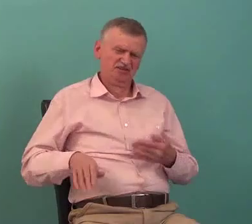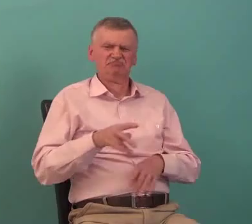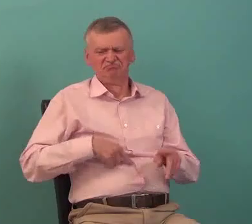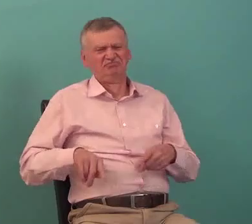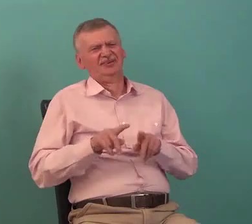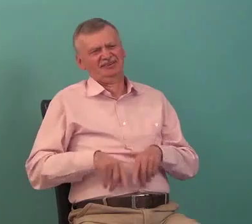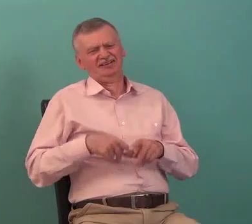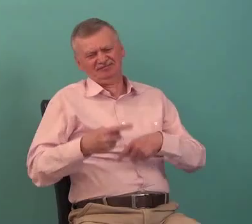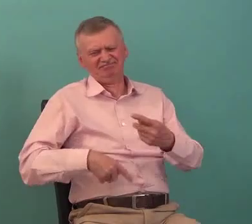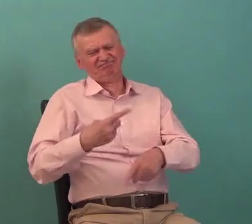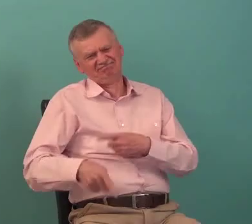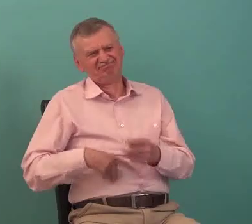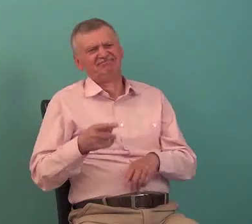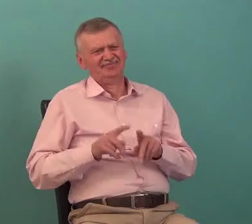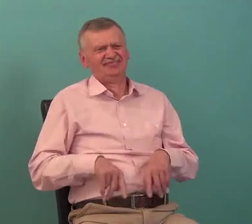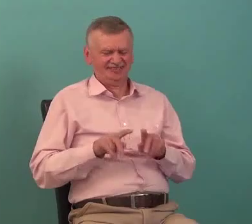Ciągle tak samo.